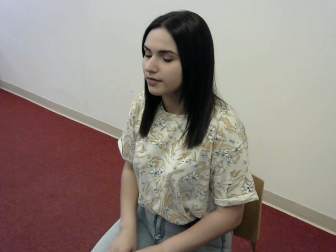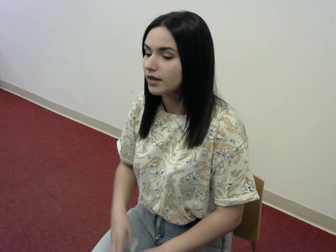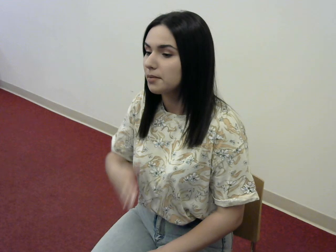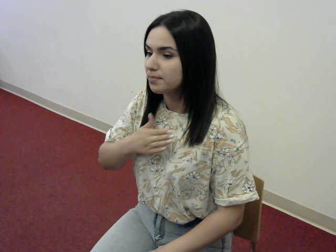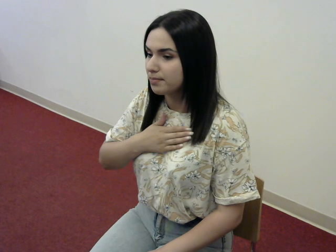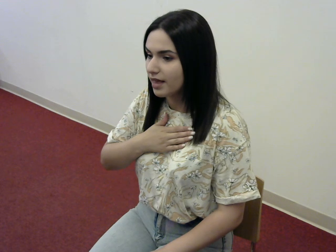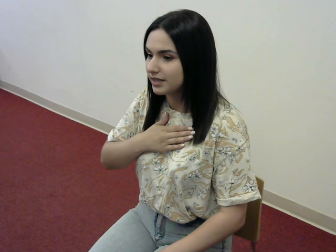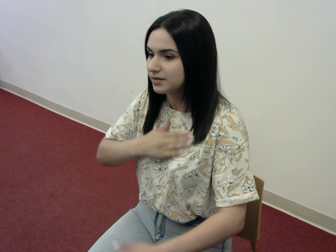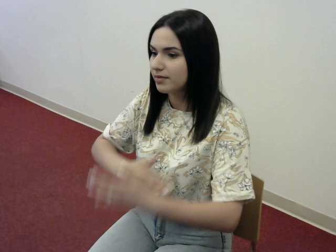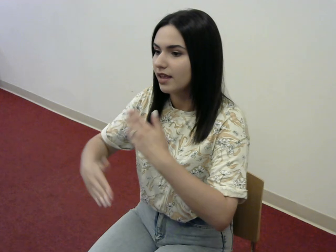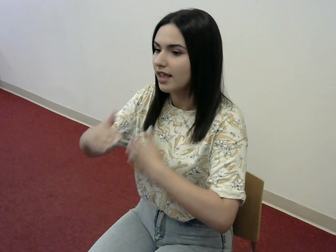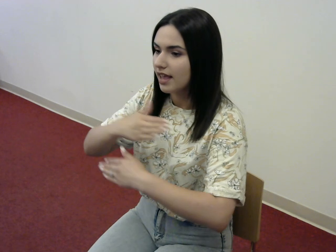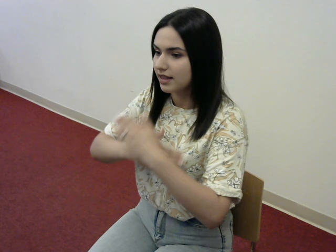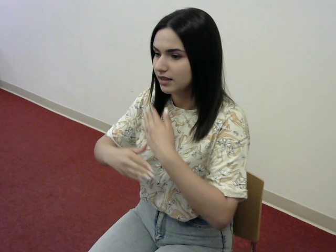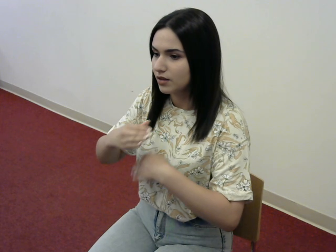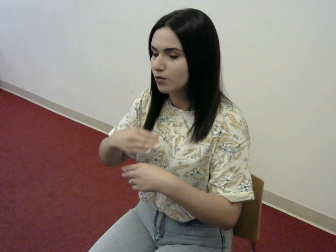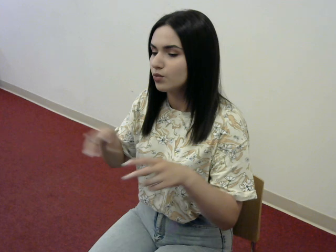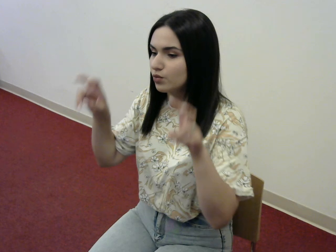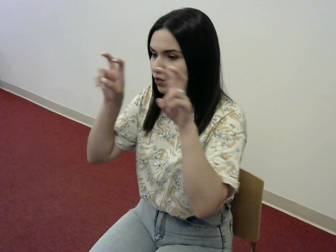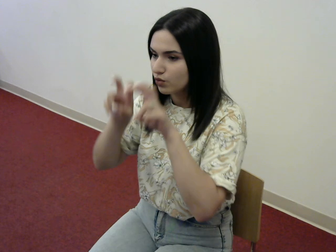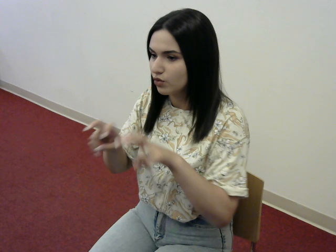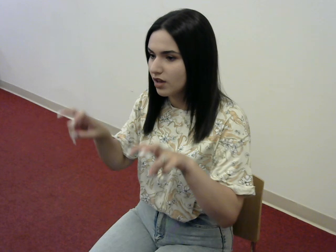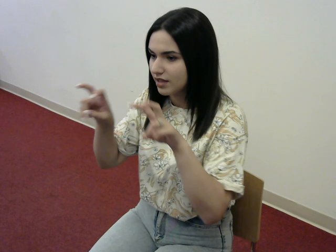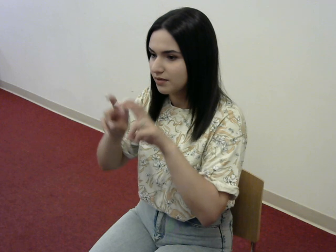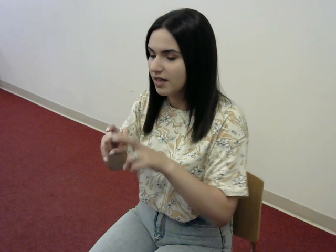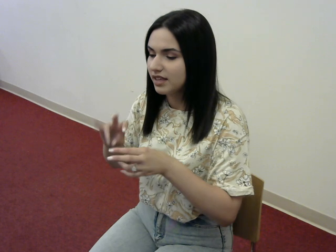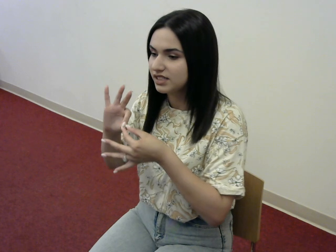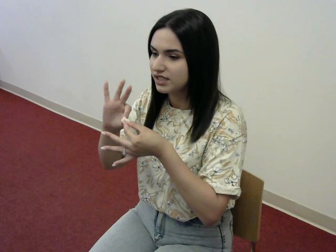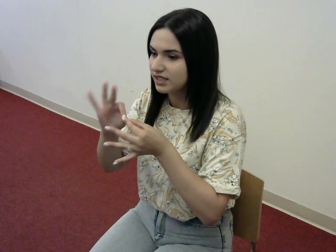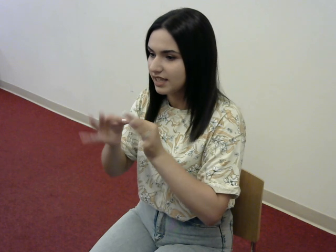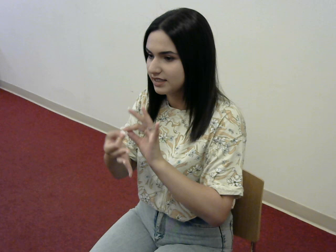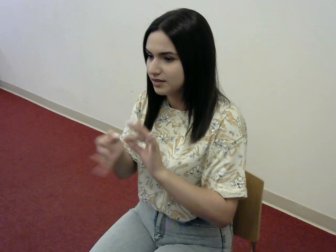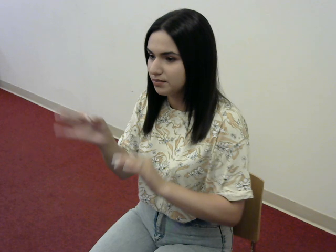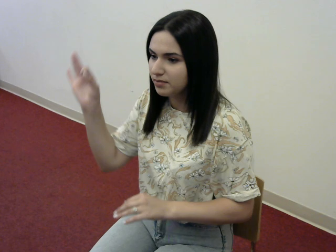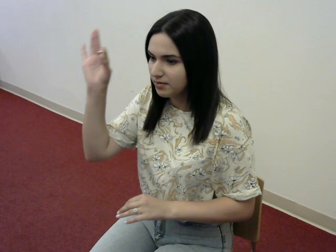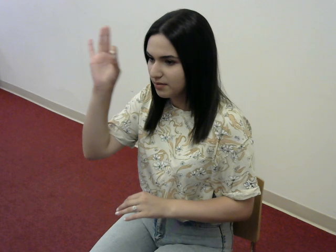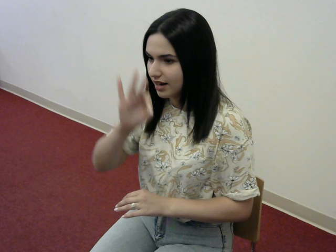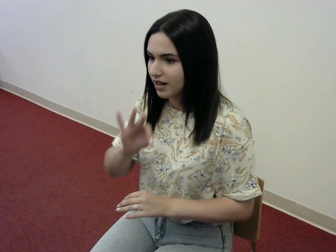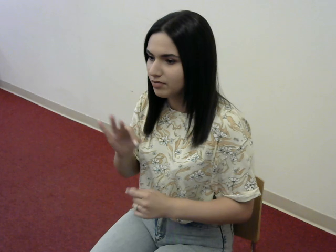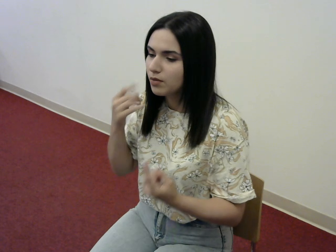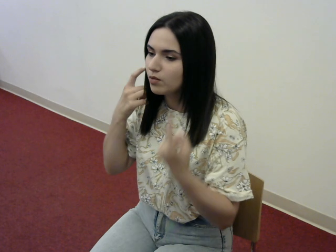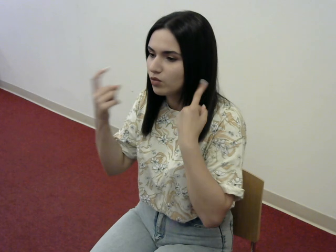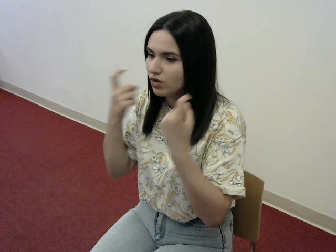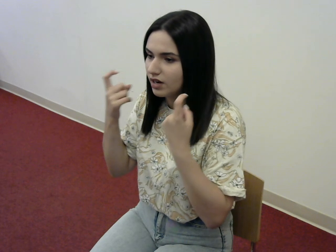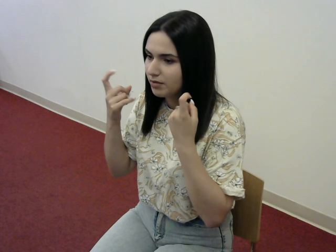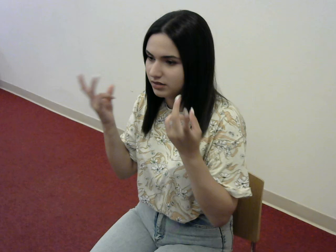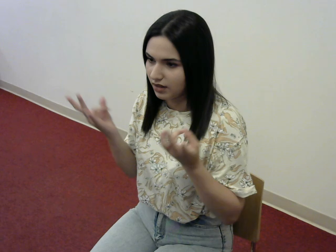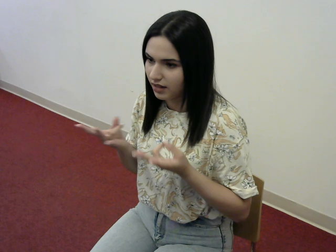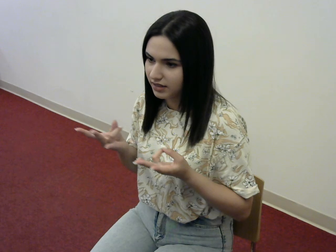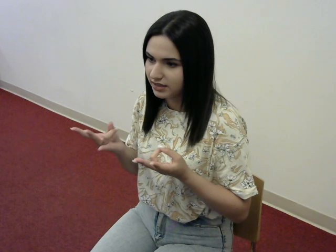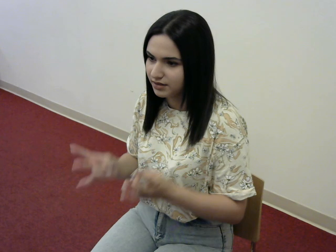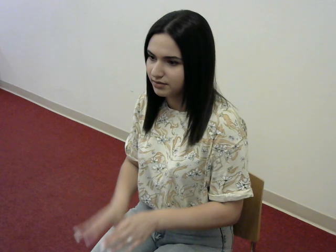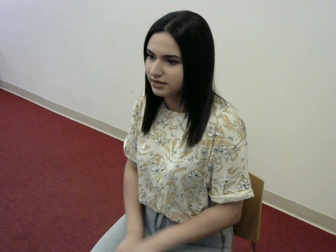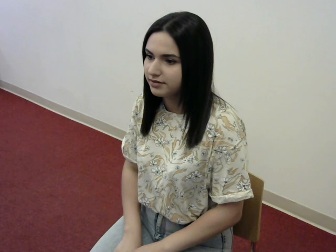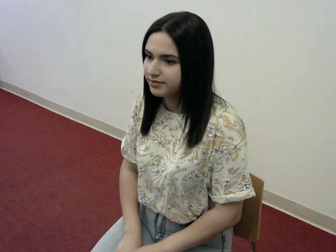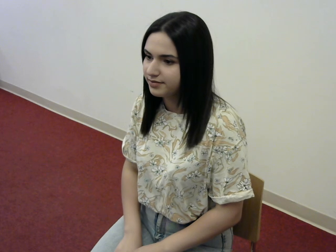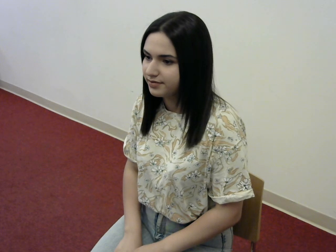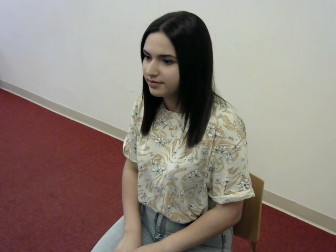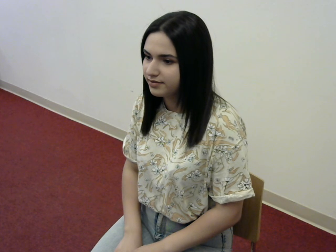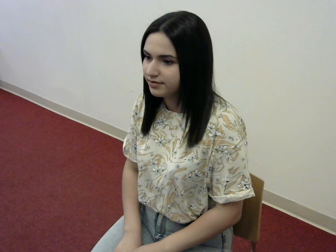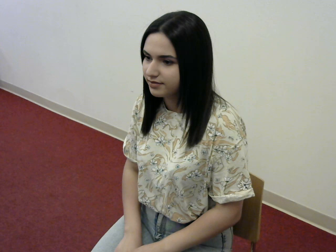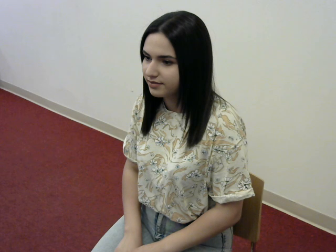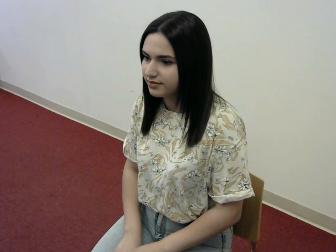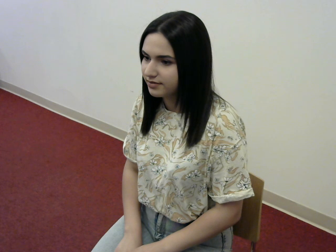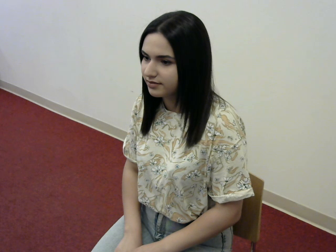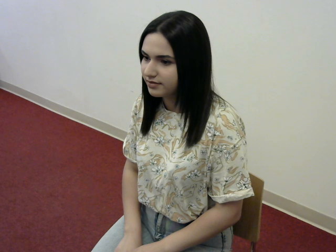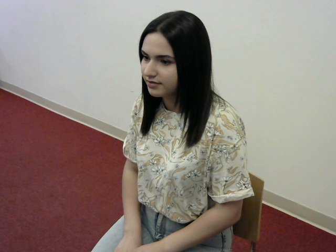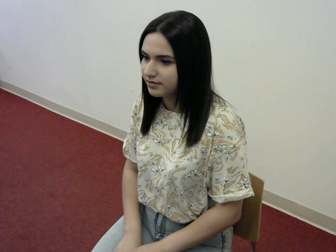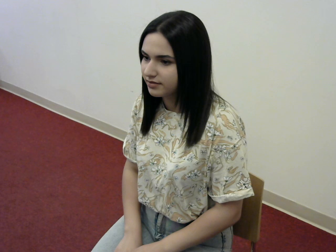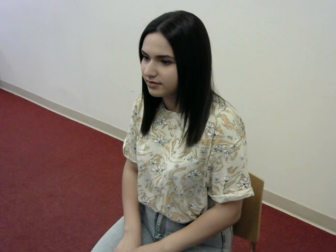Mənə əlillik müayinəsinin nəticəsi barədə məlumat lazımdır